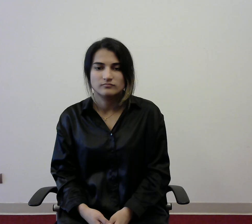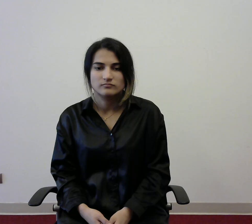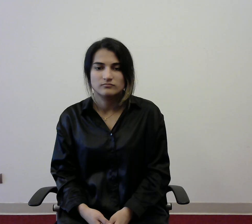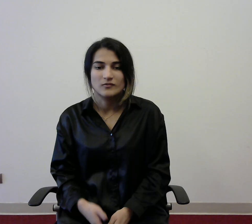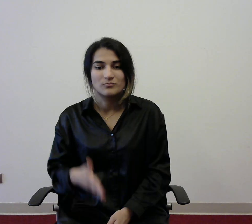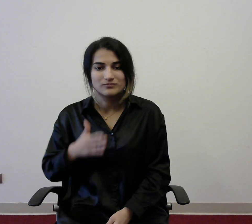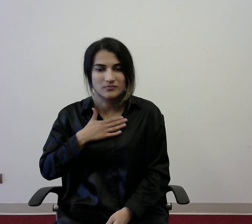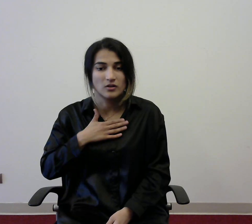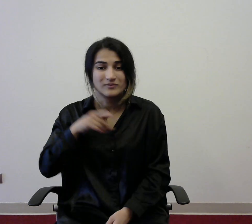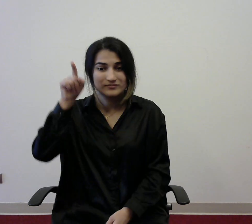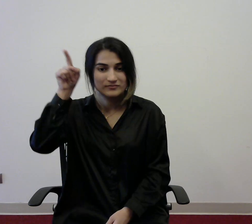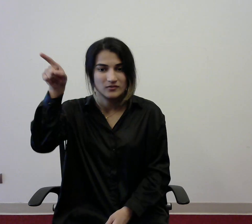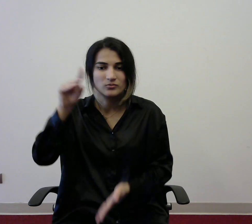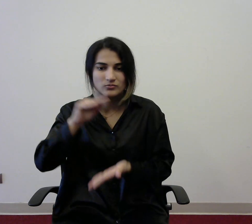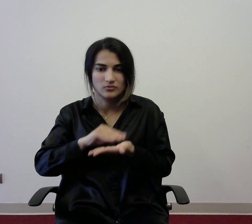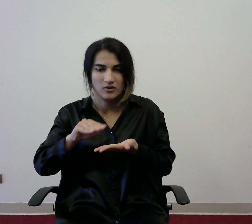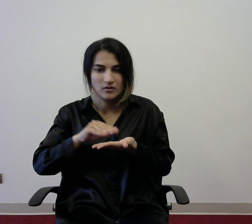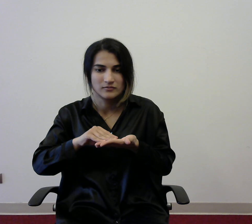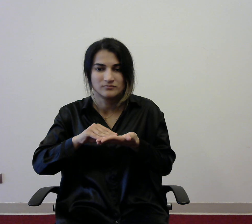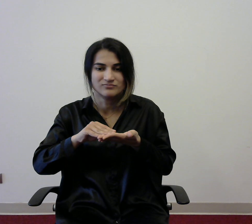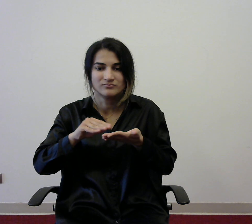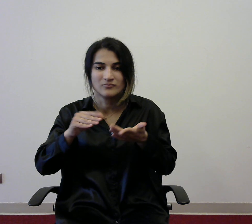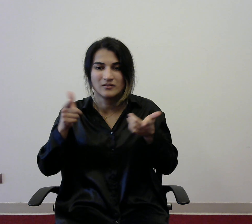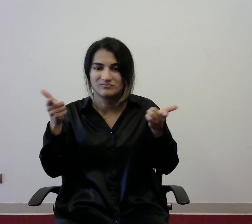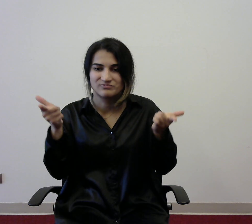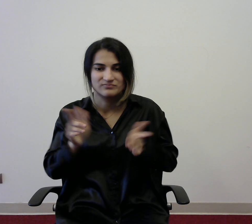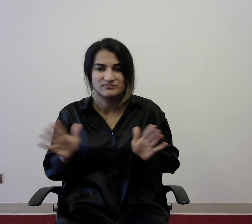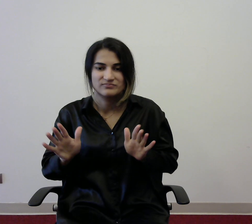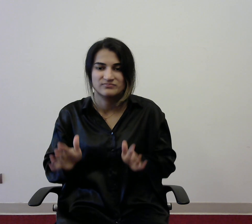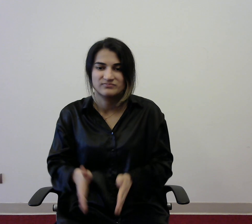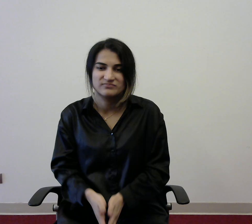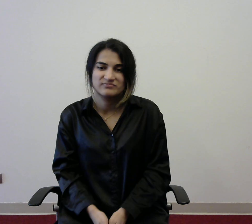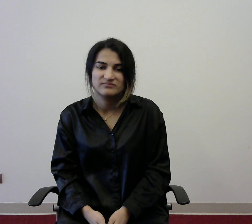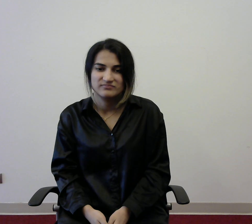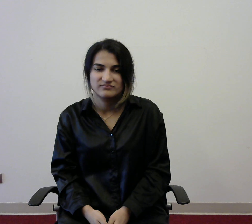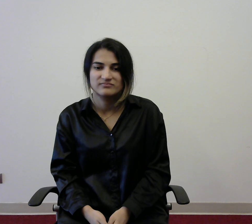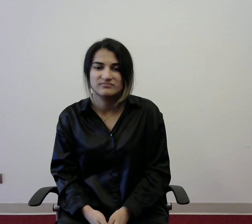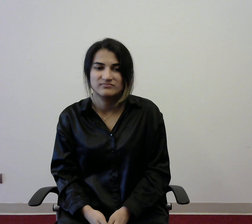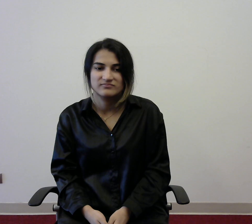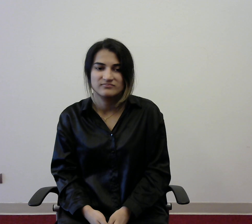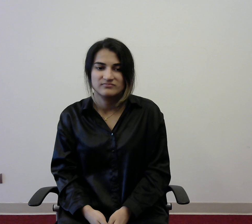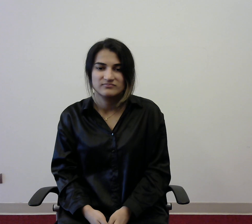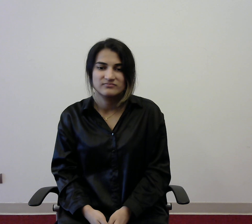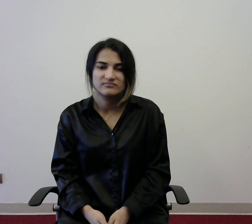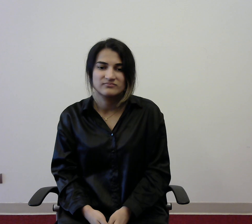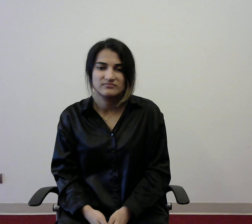Mən onun yazdıqları ilə razı deyiləm